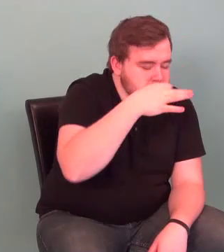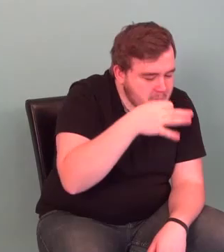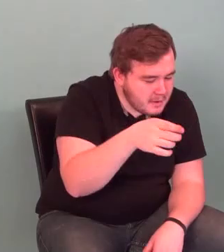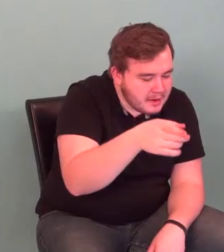Pytam...